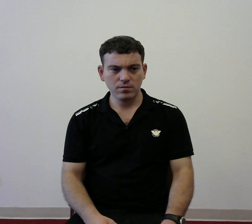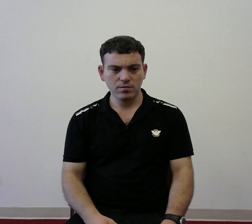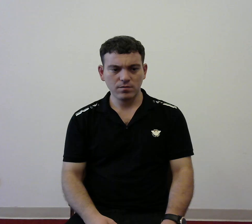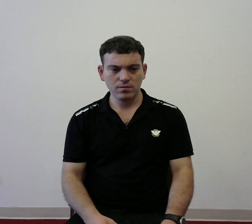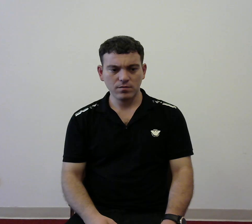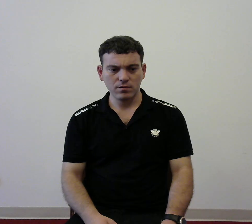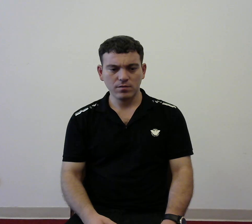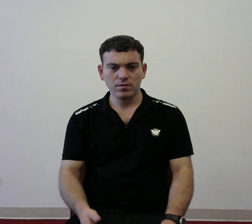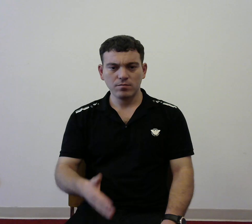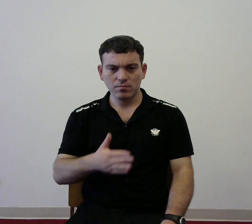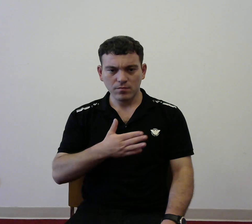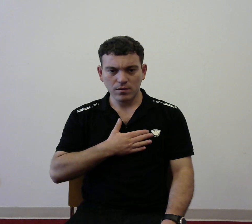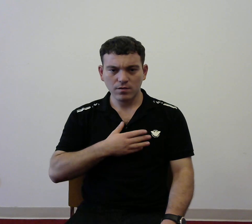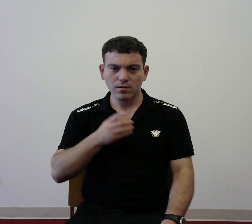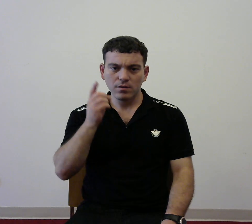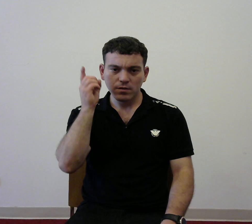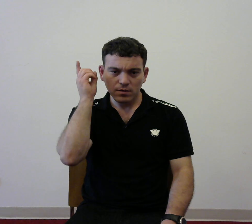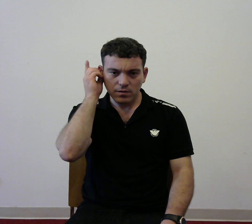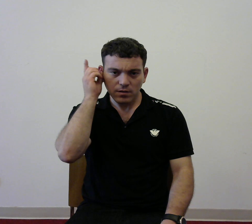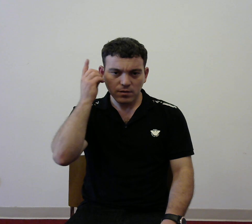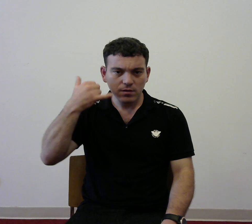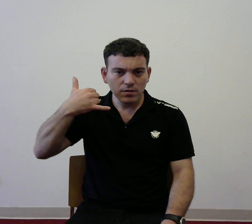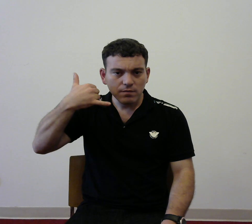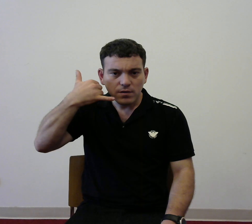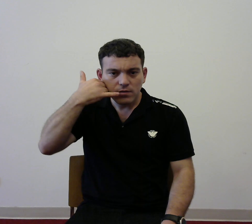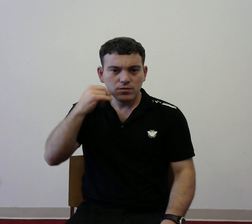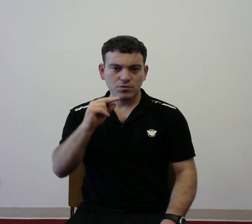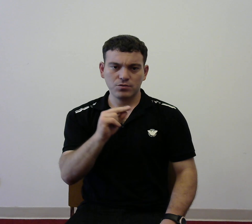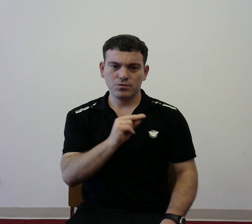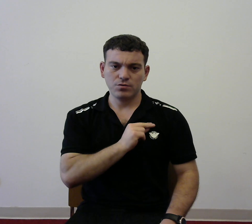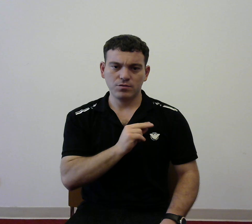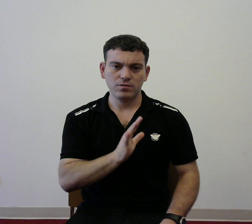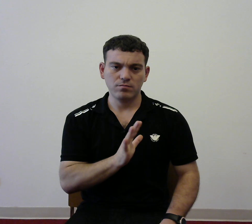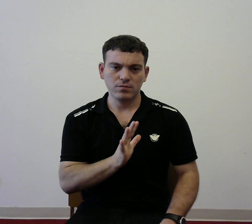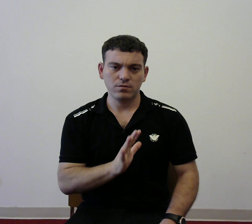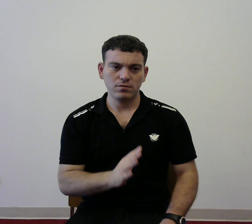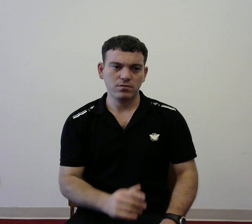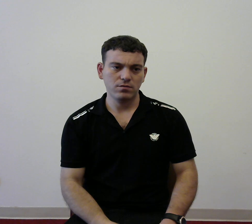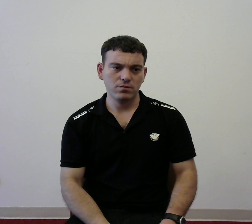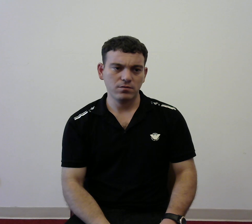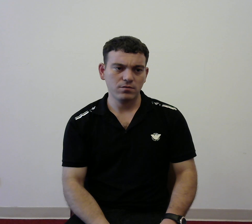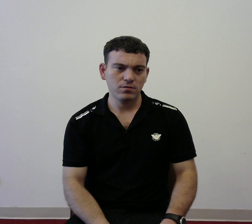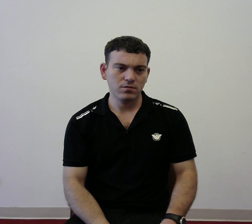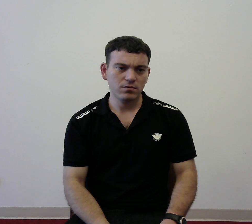Mənim mobil telefonum işləmir